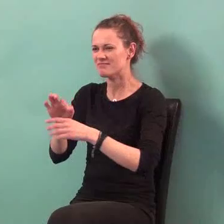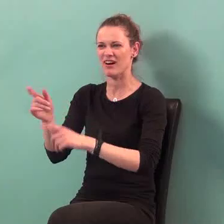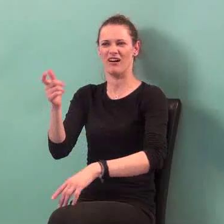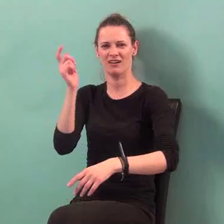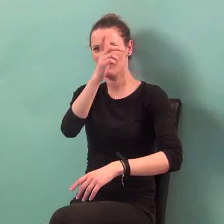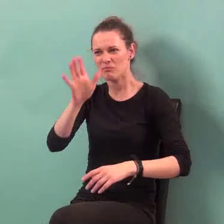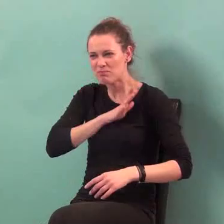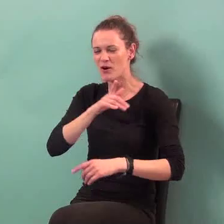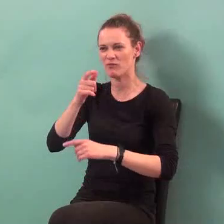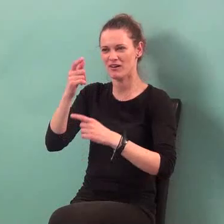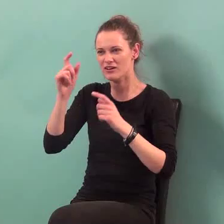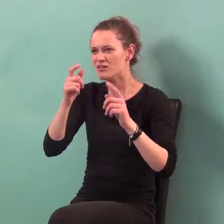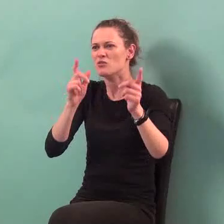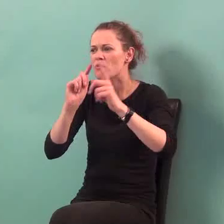Mówią mu: "Co się działo!"